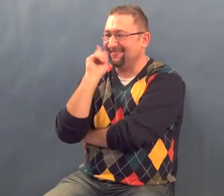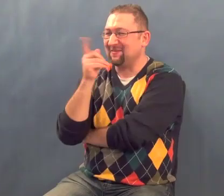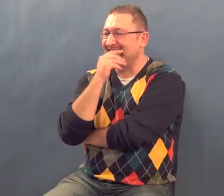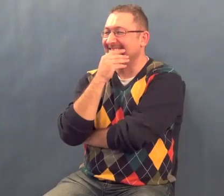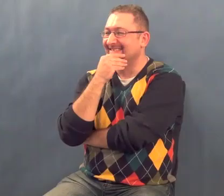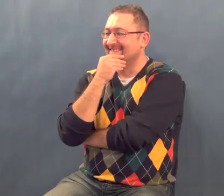Właśnie.